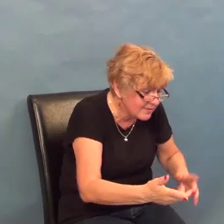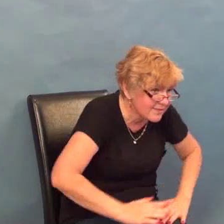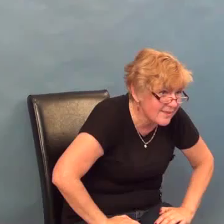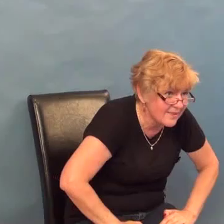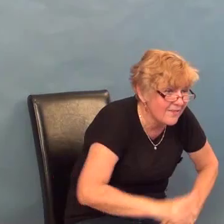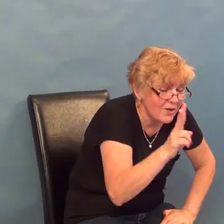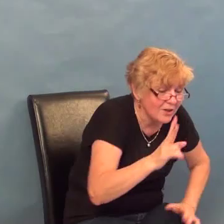Dwie godziny wolne.